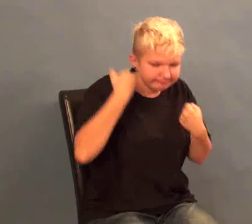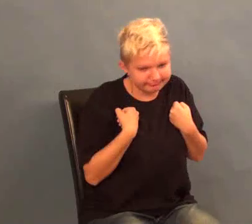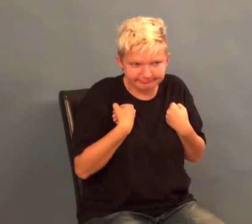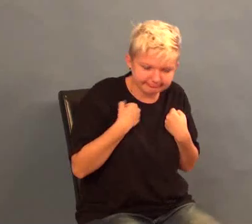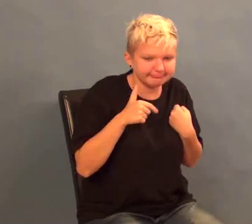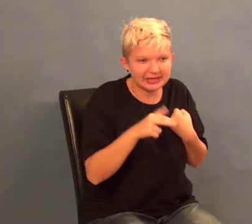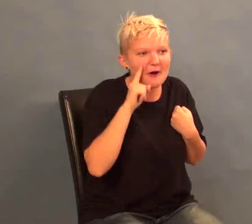Idzie z plecakiem.